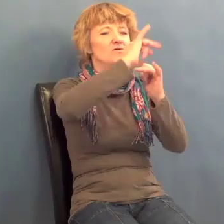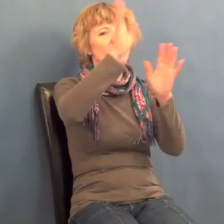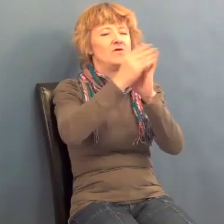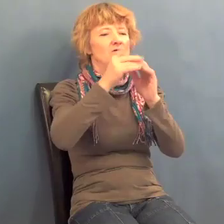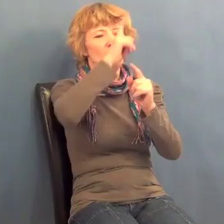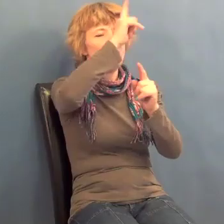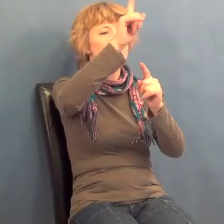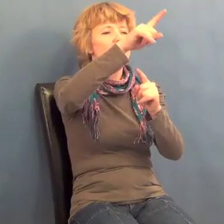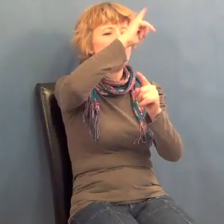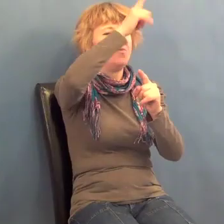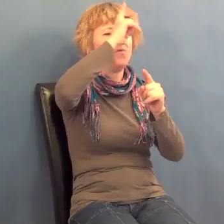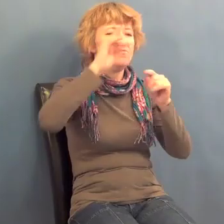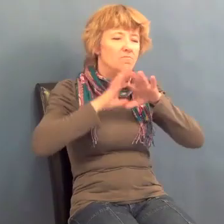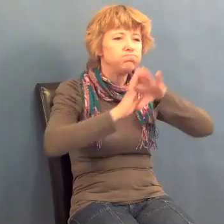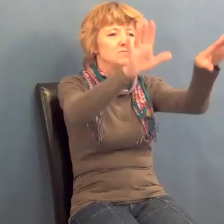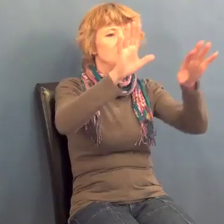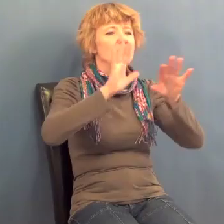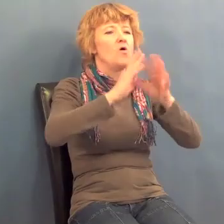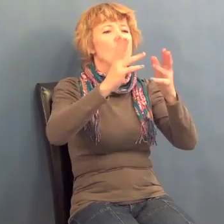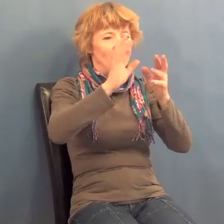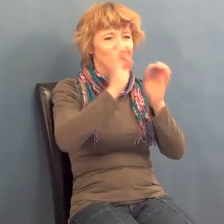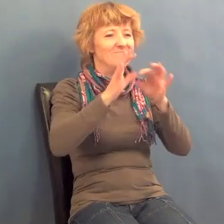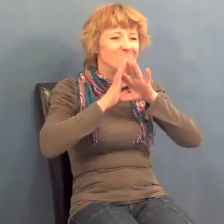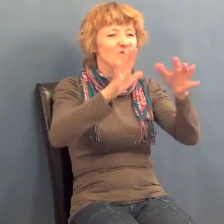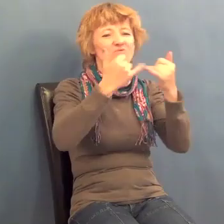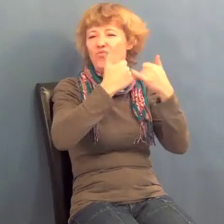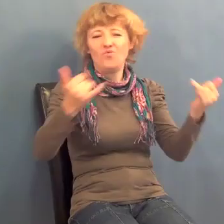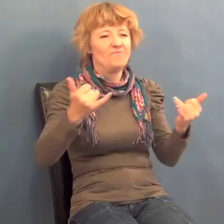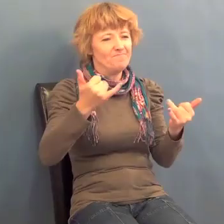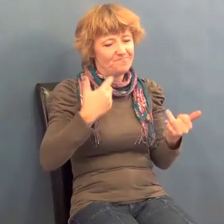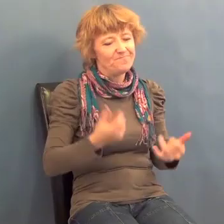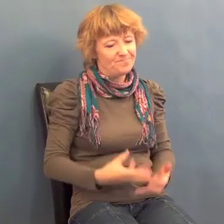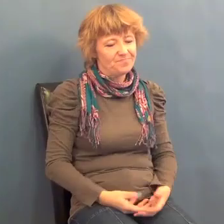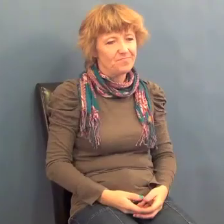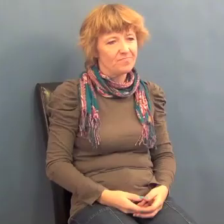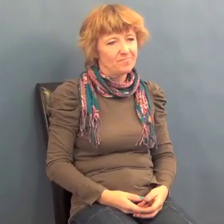Inni czasami są sprytni, popychają i różnie robią.